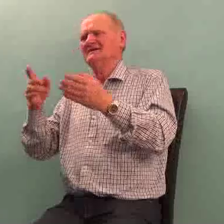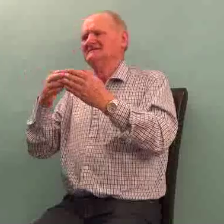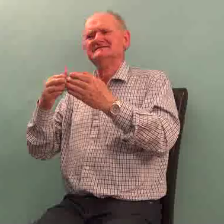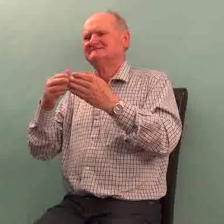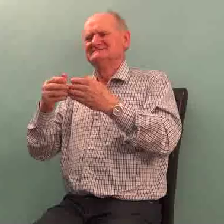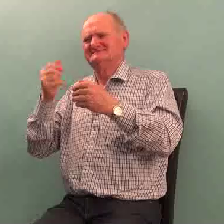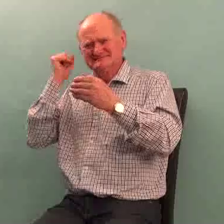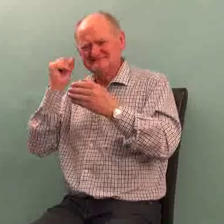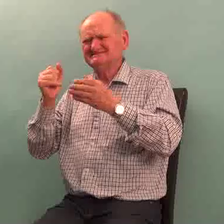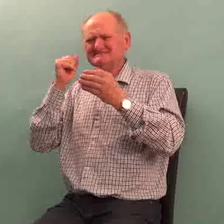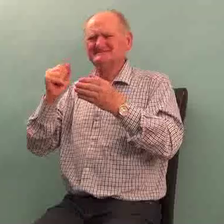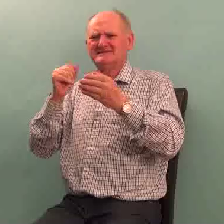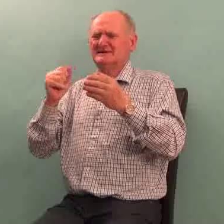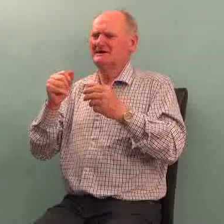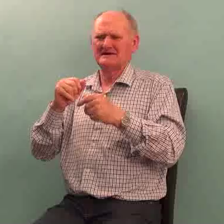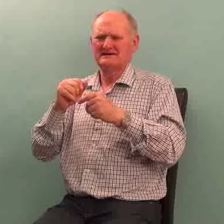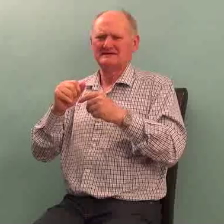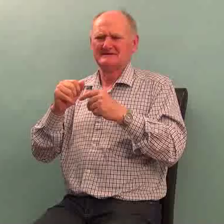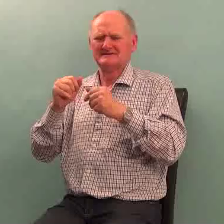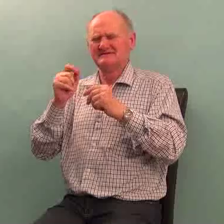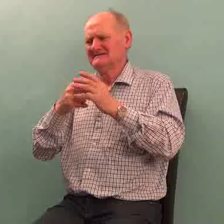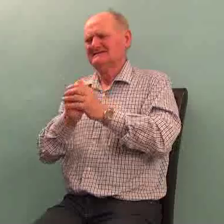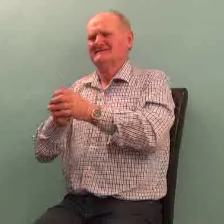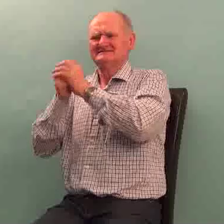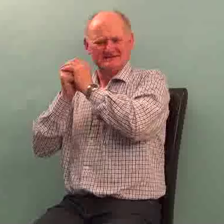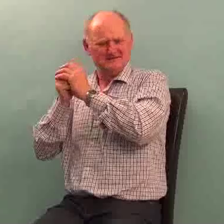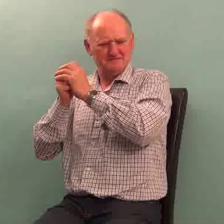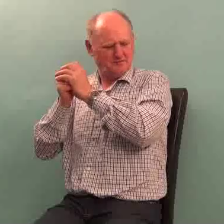Walą w drzwi.